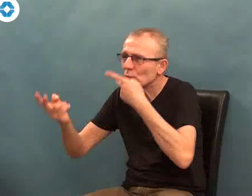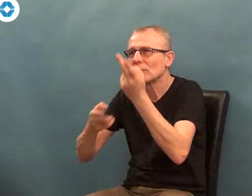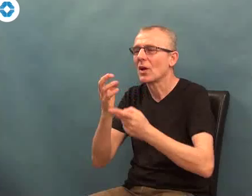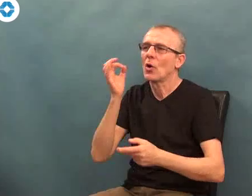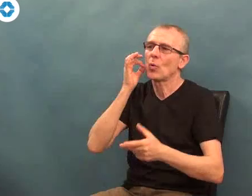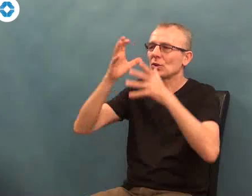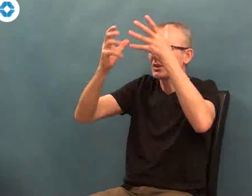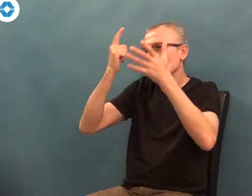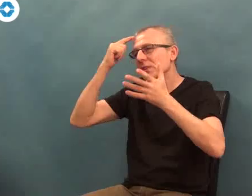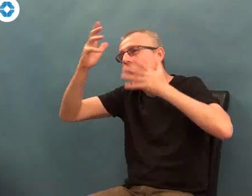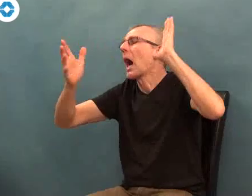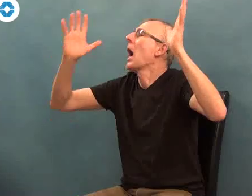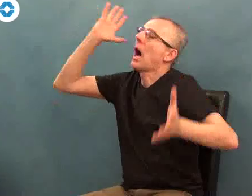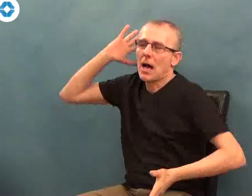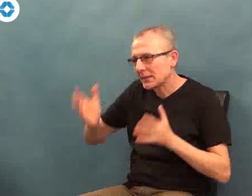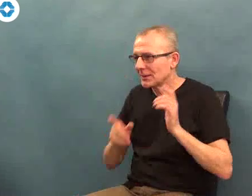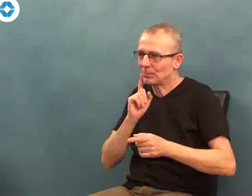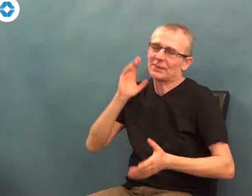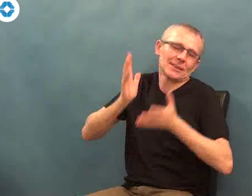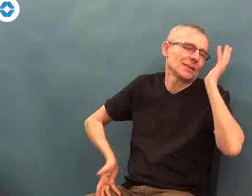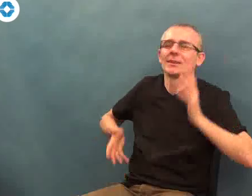Zobaczyli ul z osami i zaczęli uciekać.